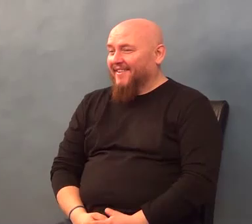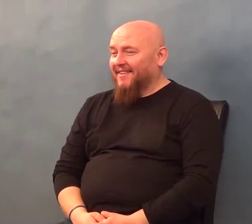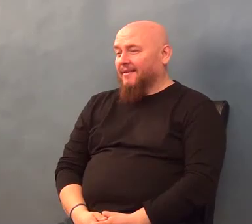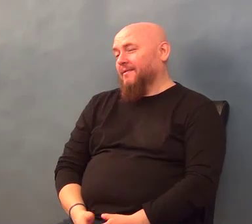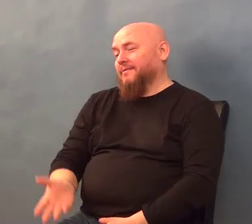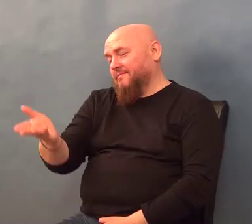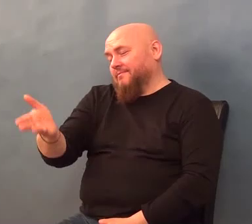No proszę.